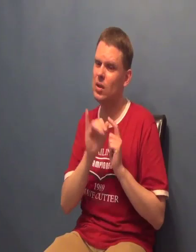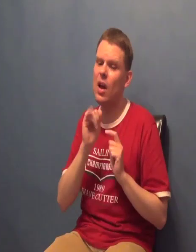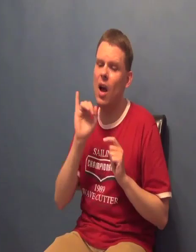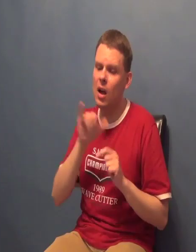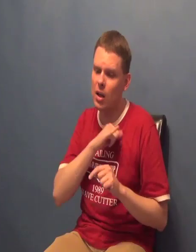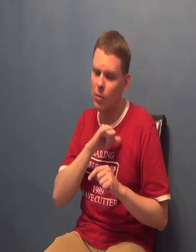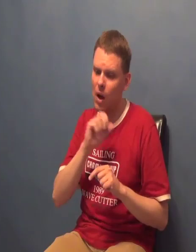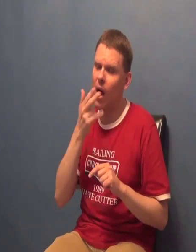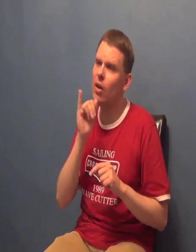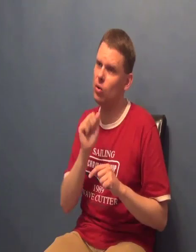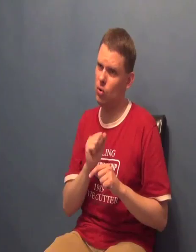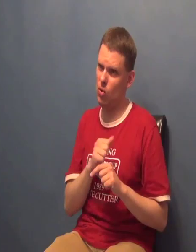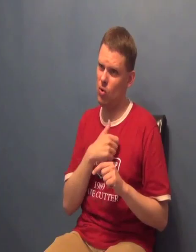Z Anią.